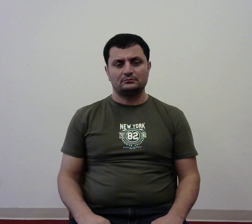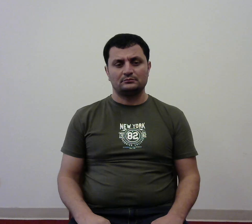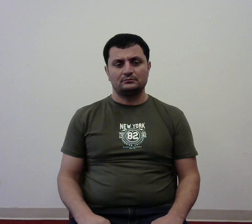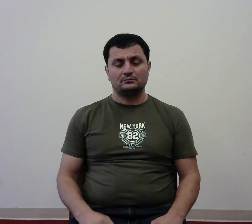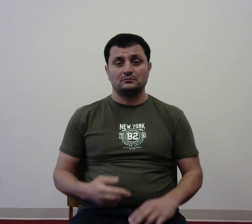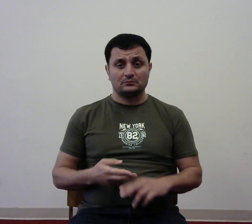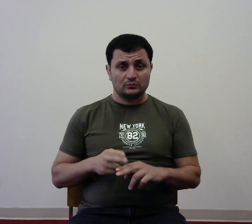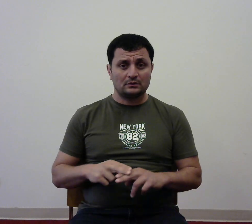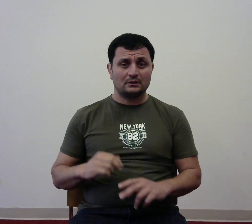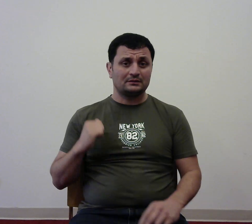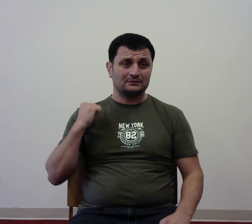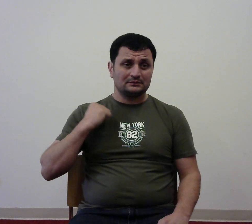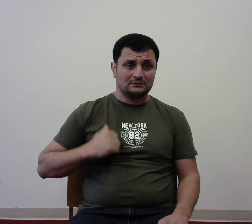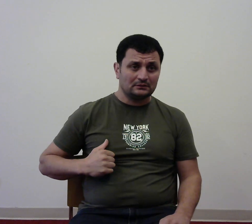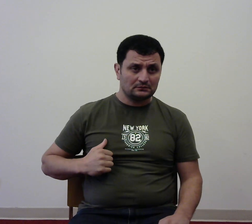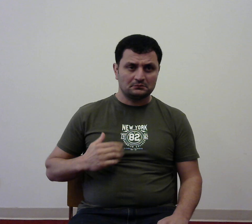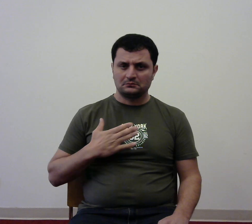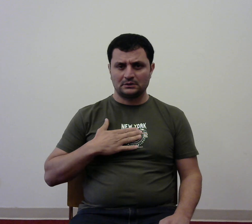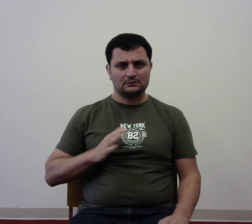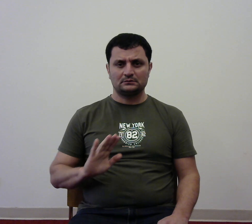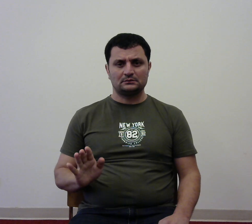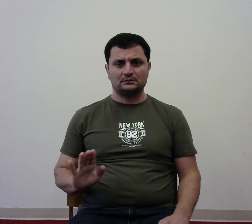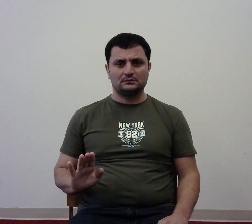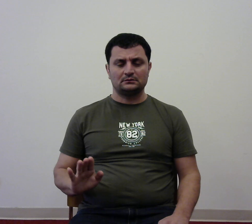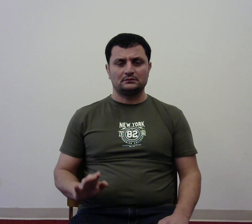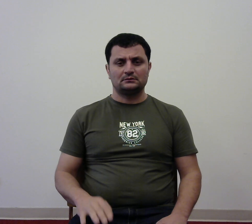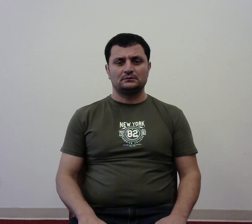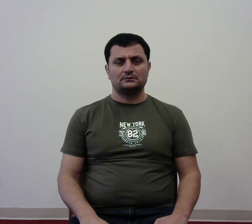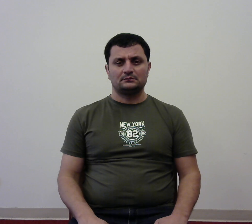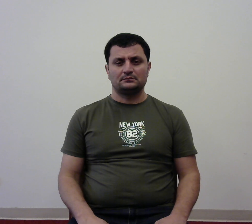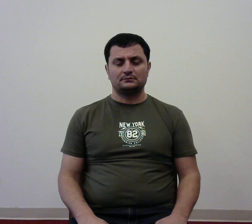Bu çanta mənim deyil